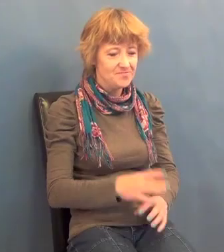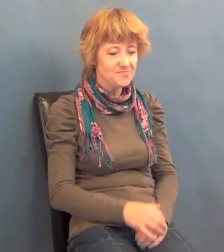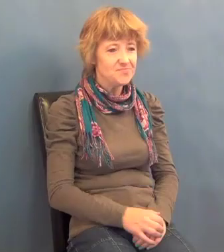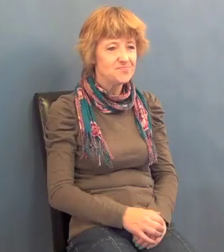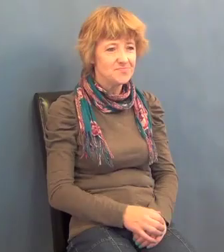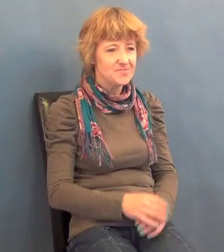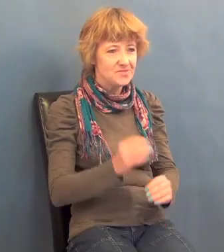Tak, praca.